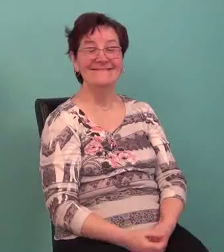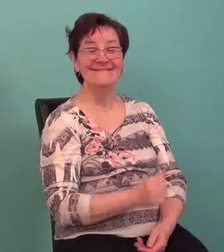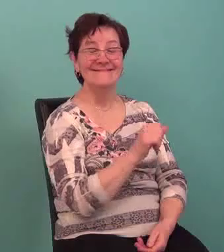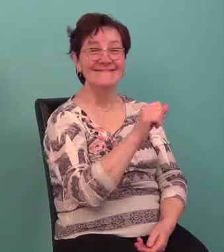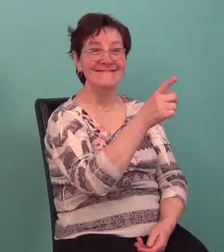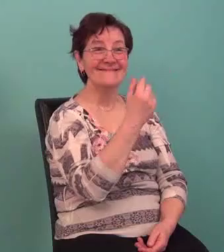Tak, tak.